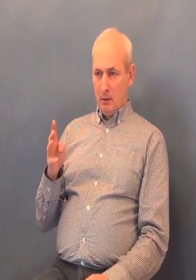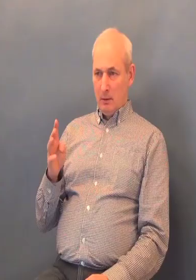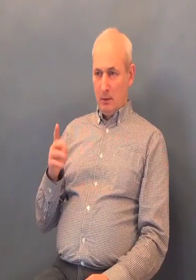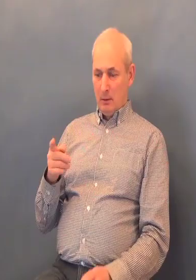Czwartego.